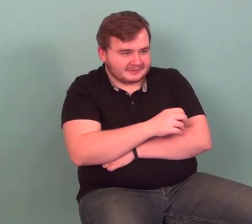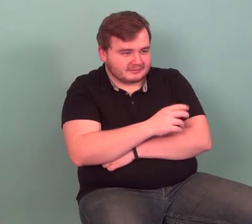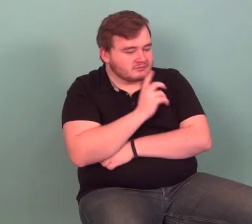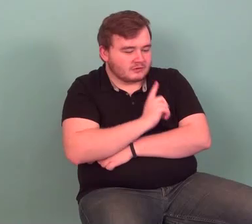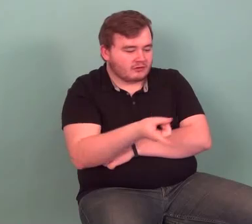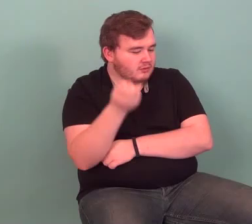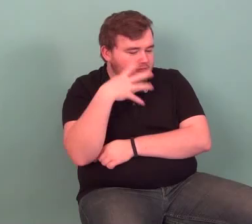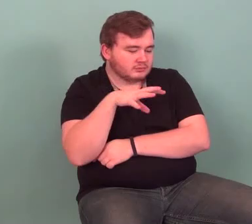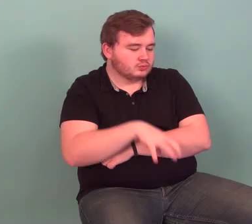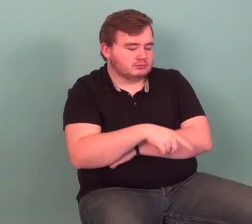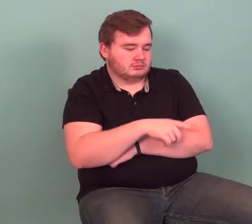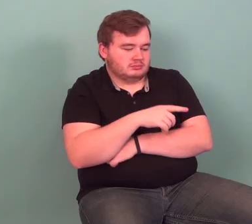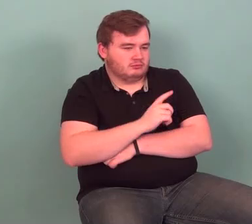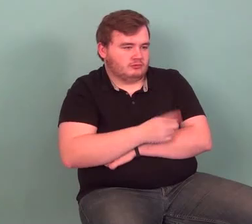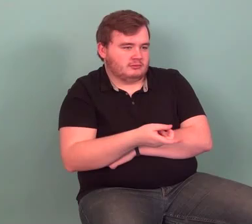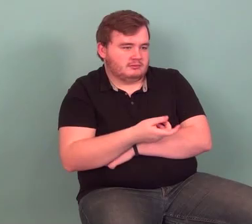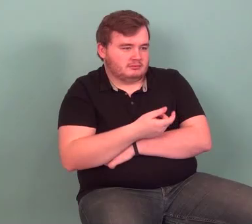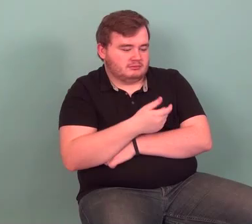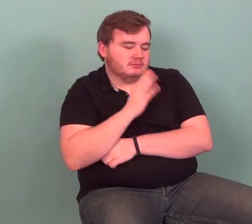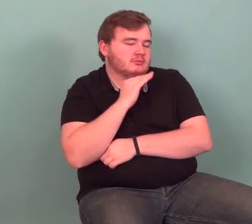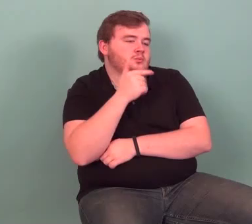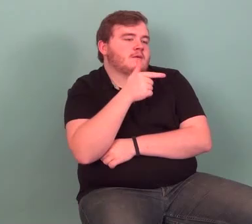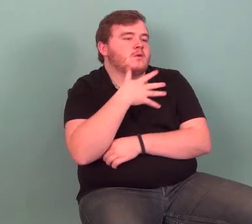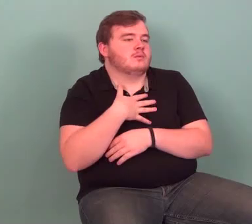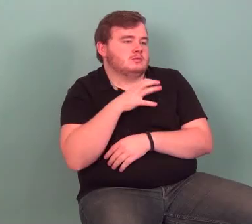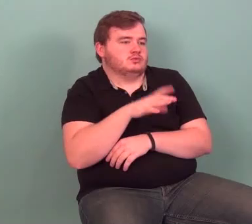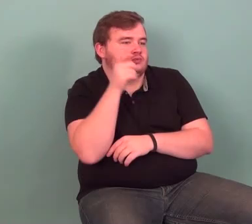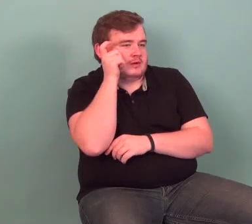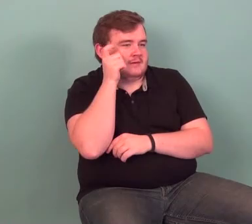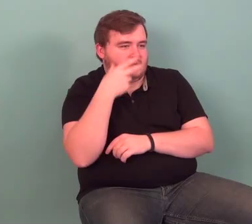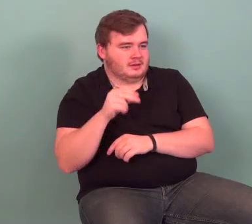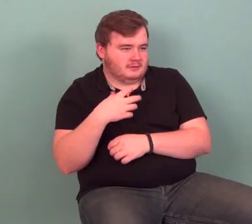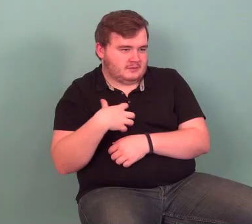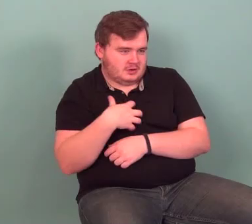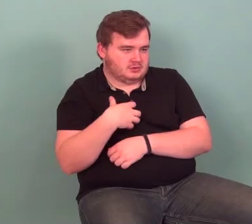Prawda jest taka, że zwierzęta nie mogą brać prysznica, to dla ludzi jest.